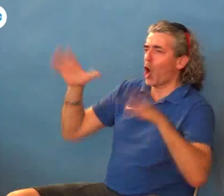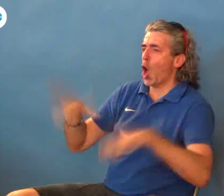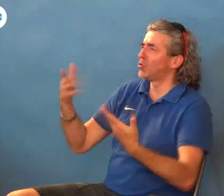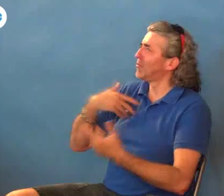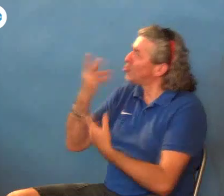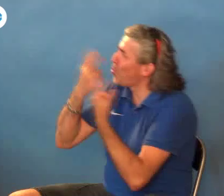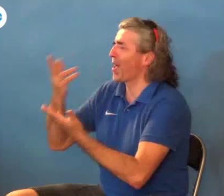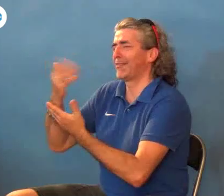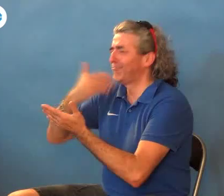Przecież szukam, odejdź.